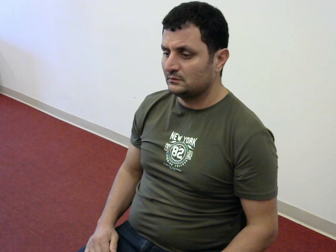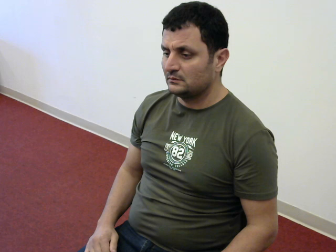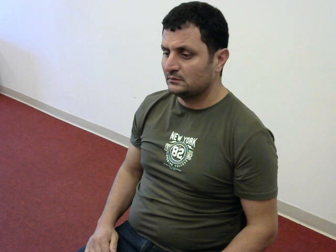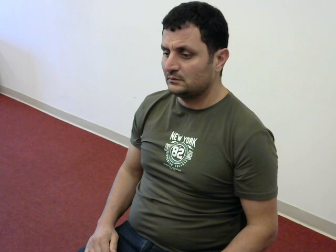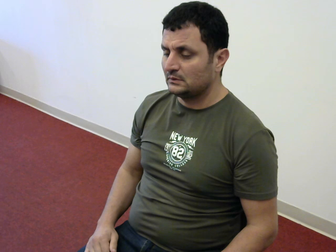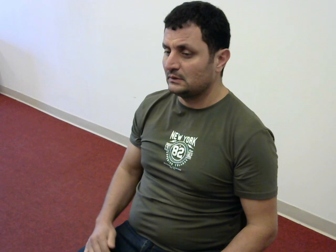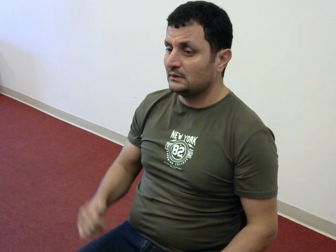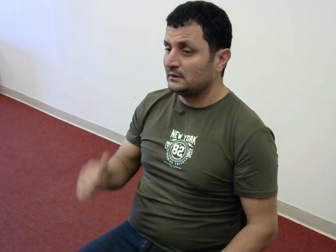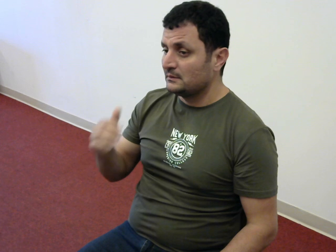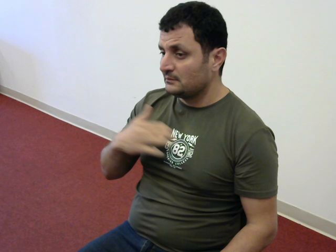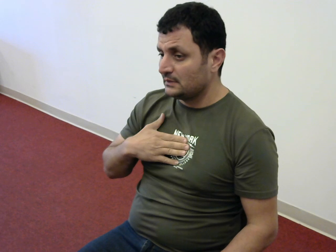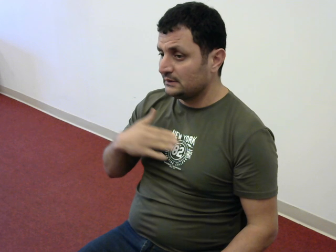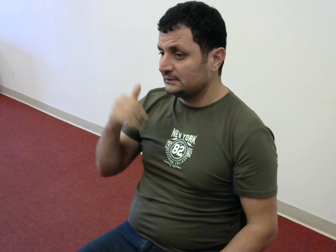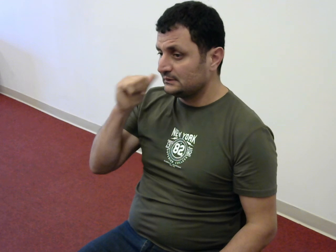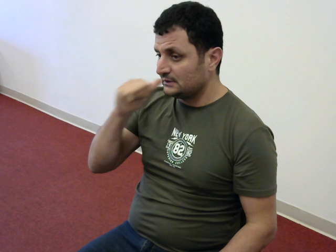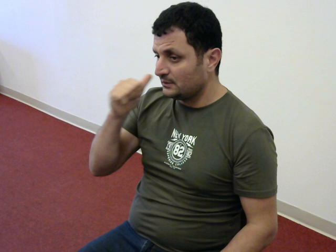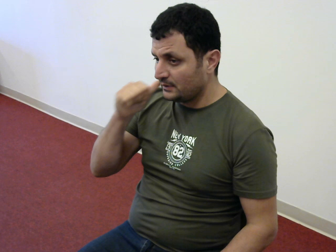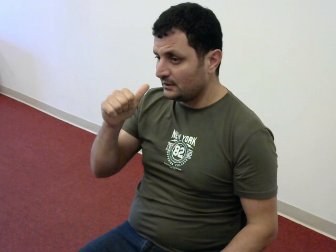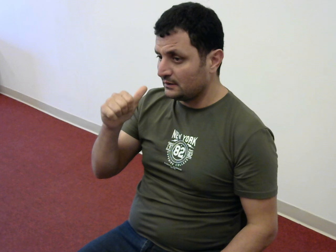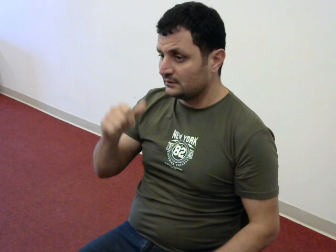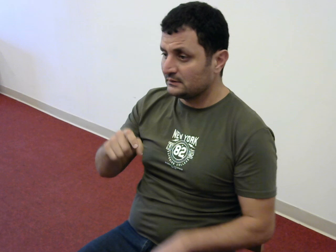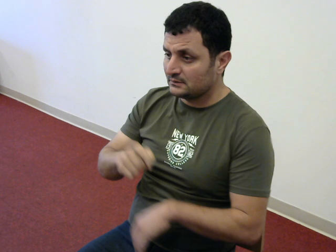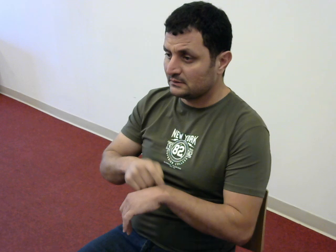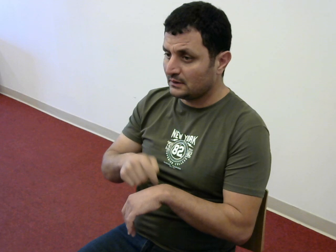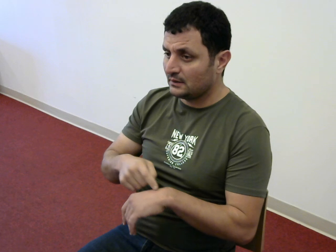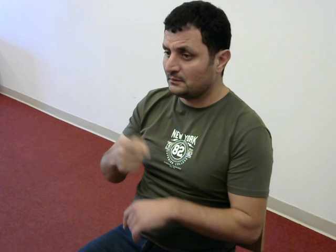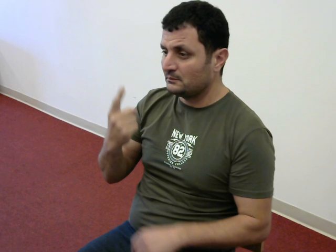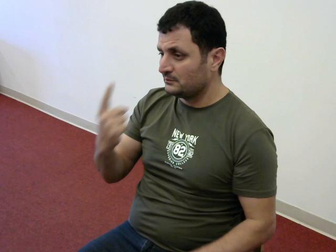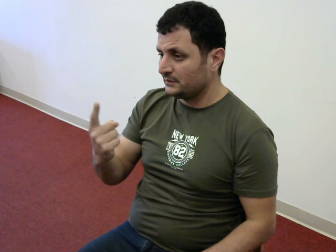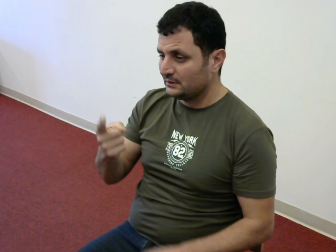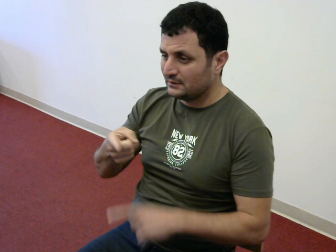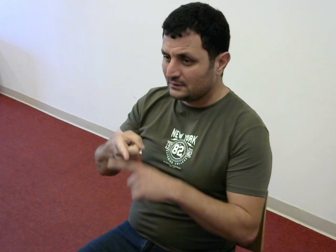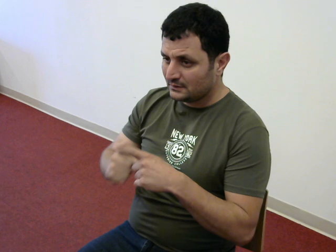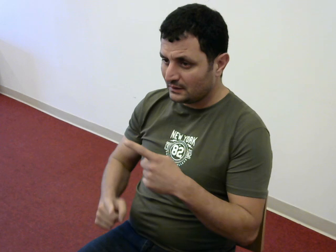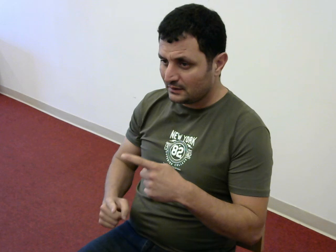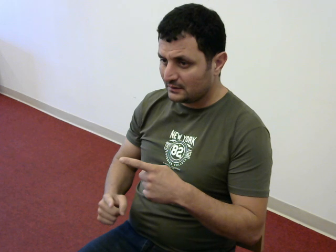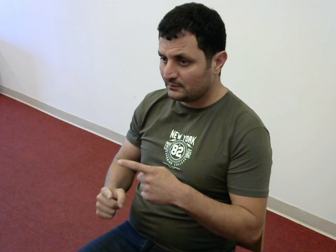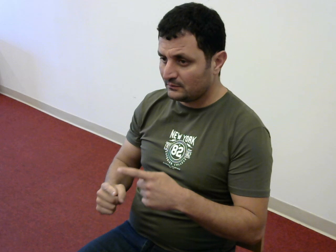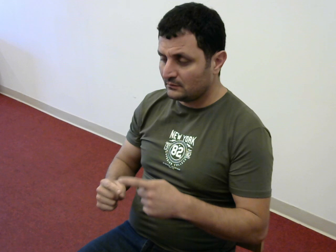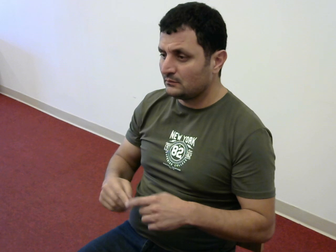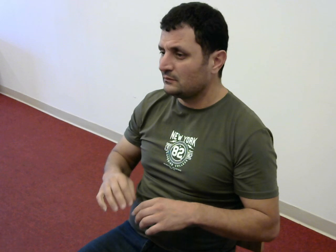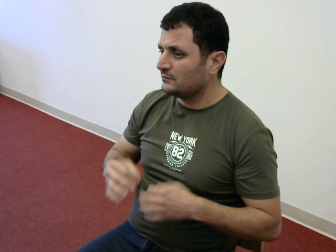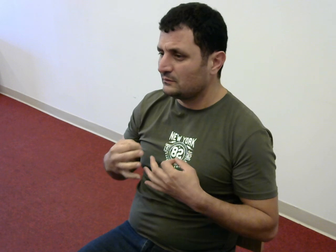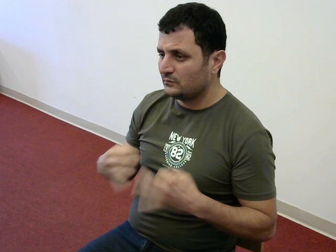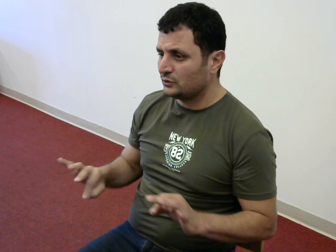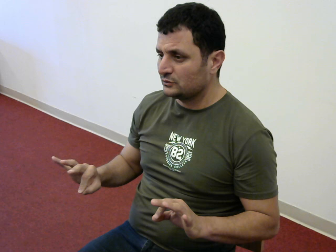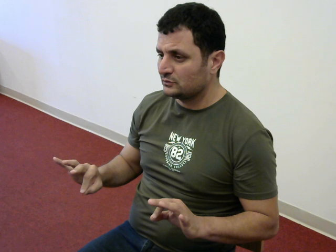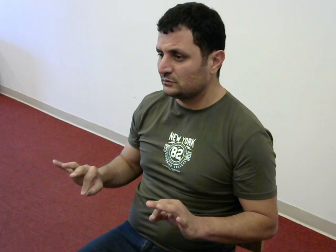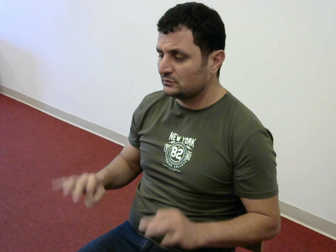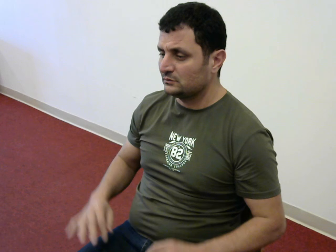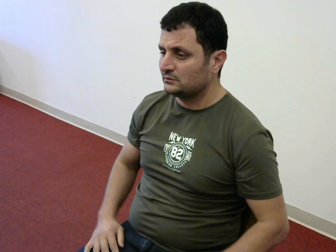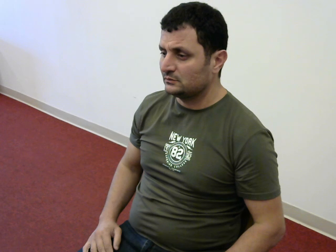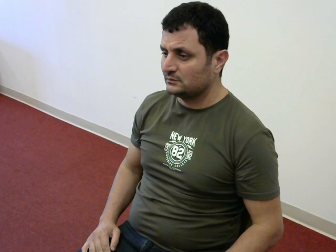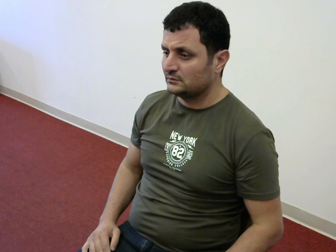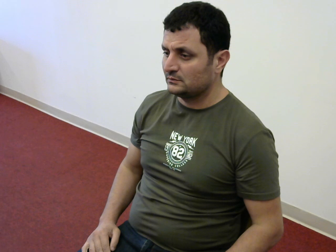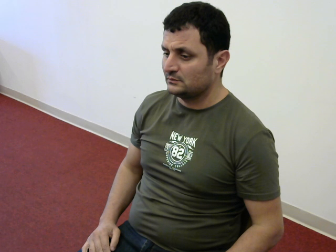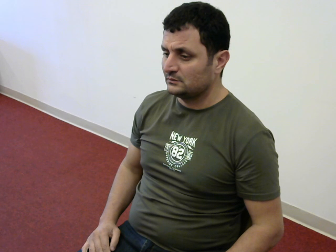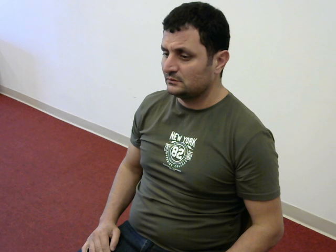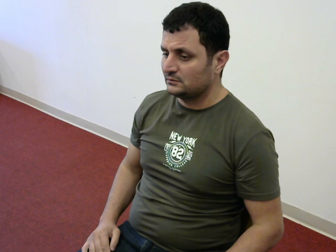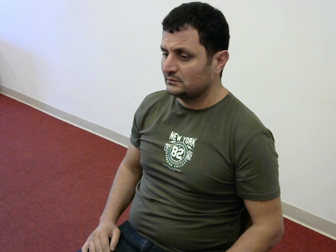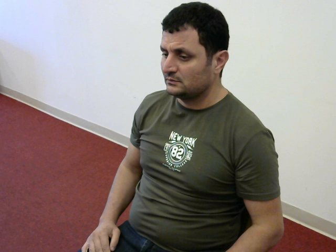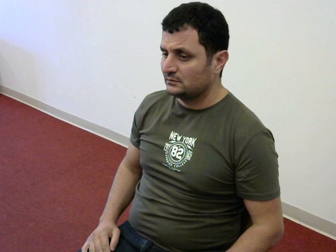Mən sabah saat birin yarısı boşam